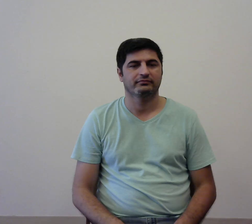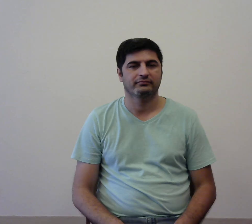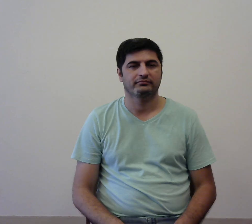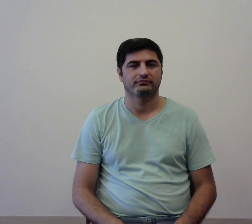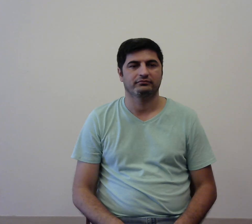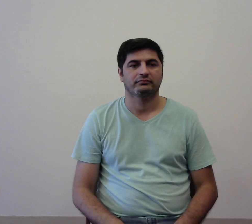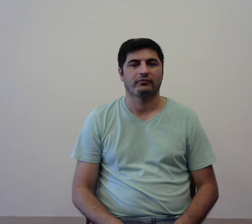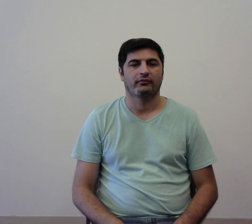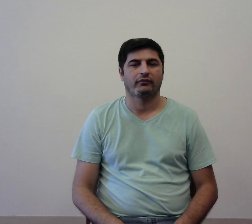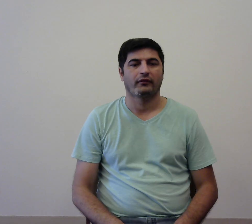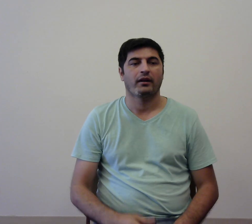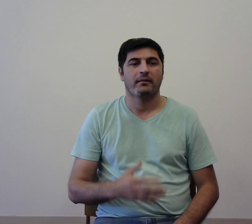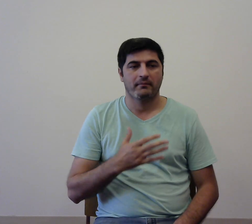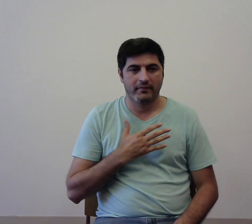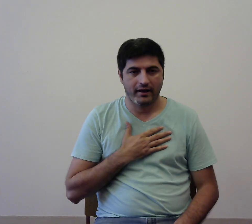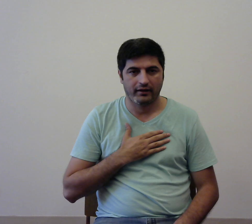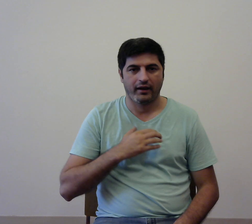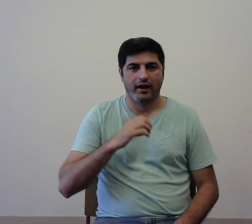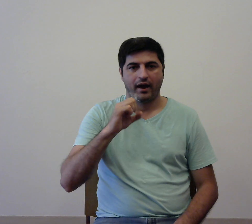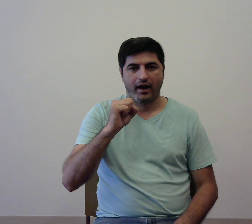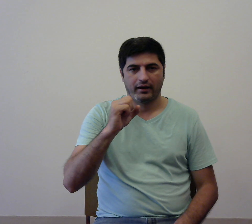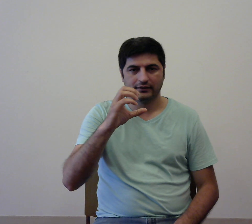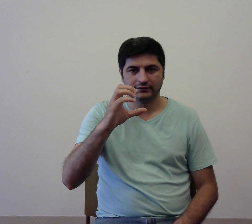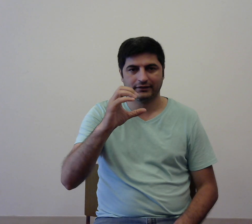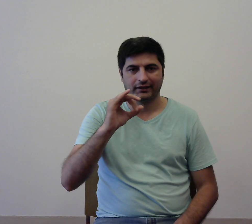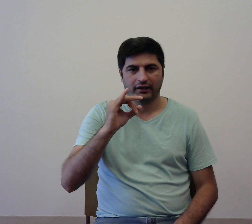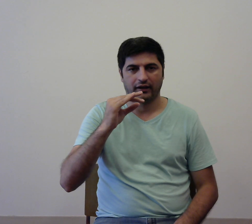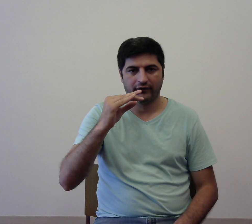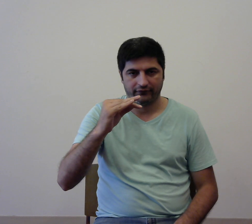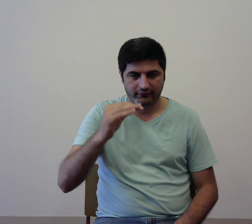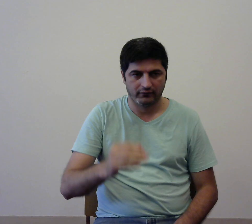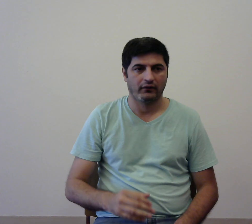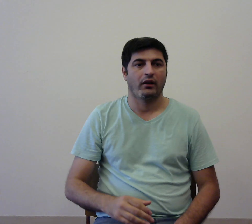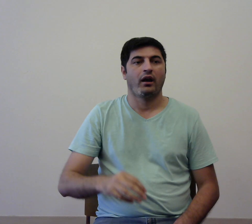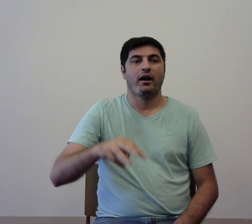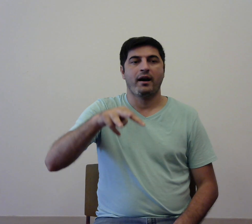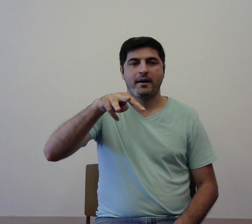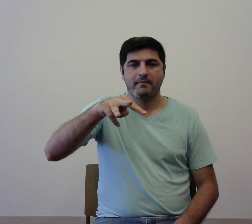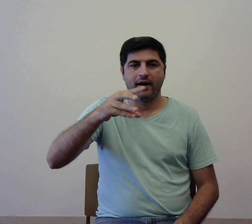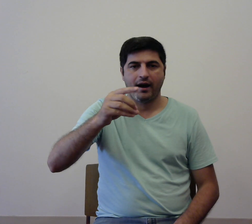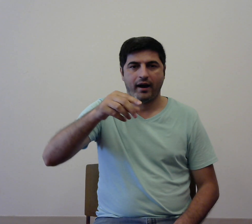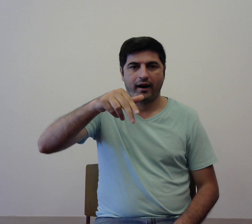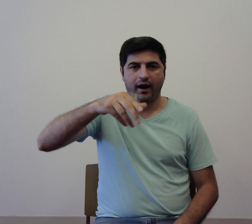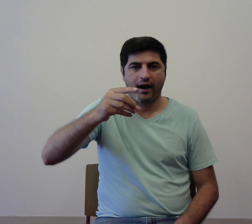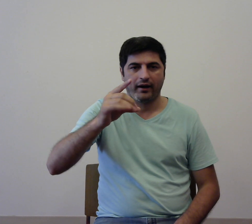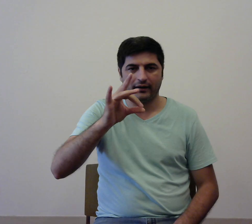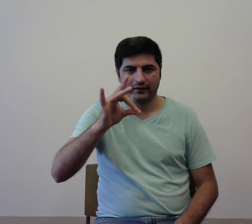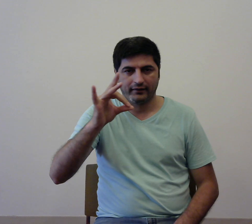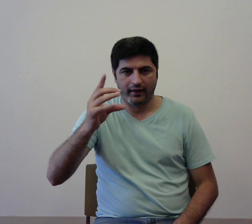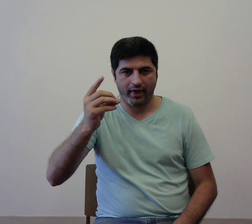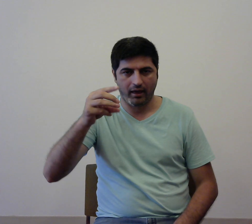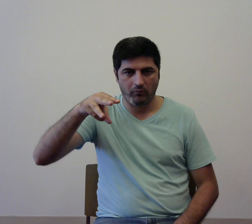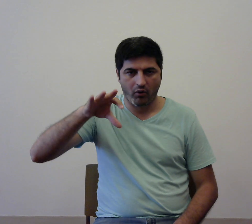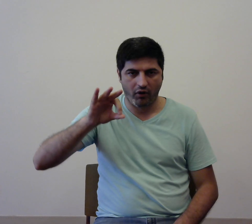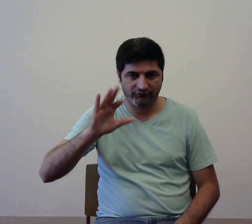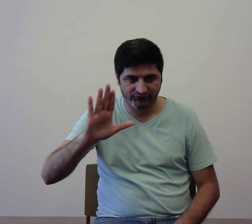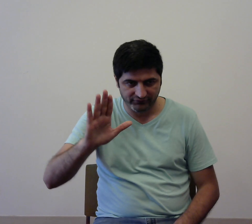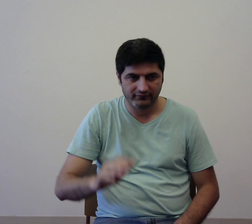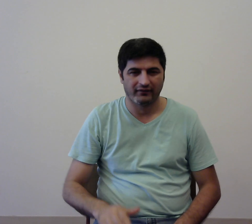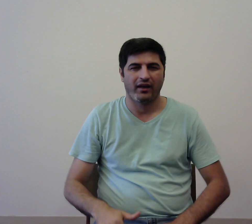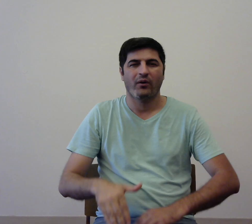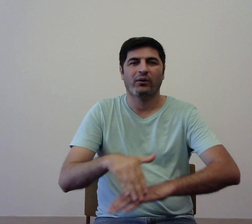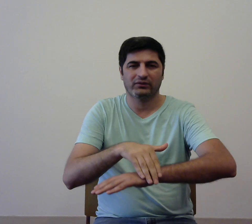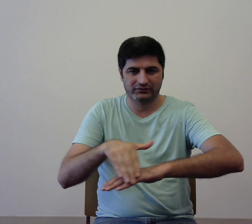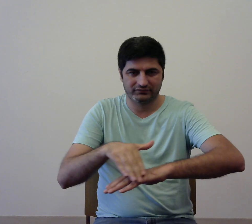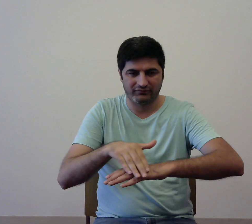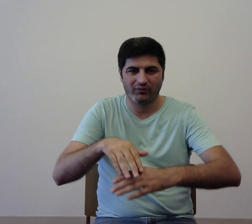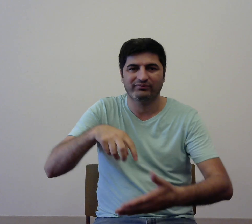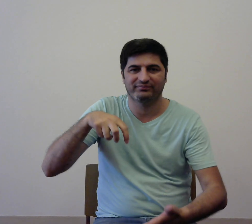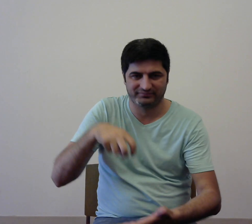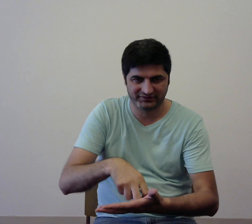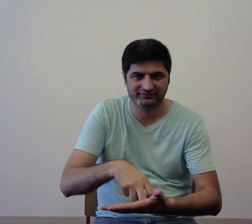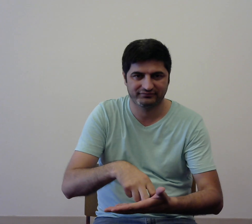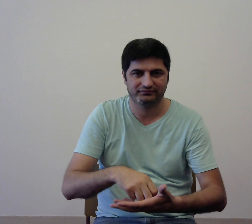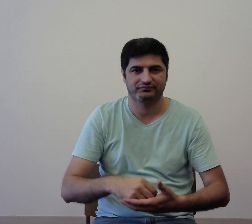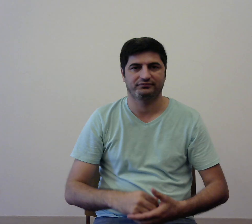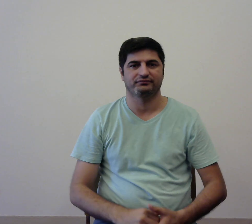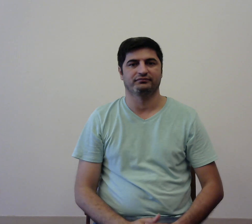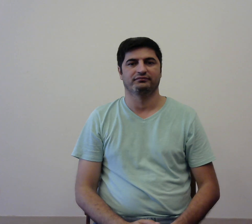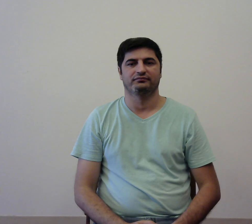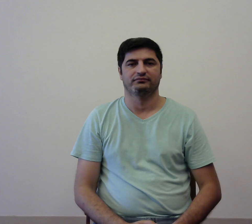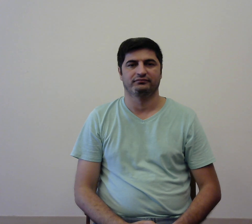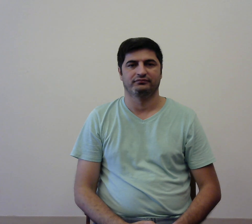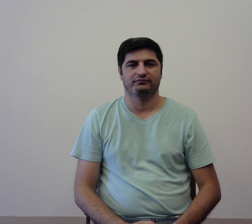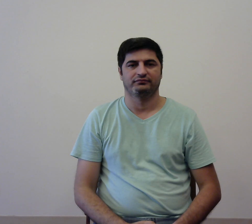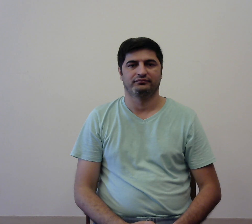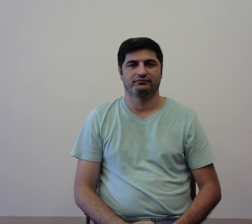Mən Asif Məhərrəmov küçəsində qeydiyyatdayam